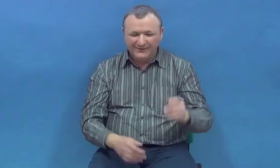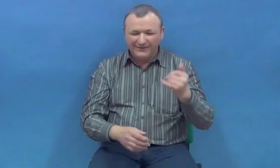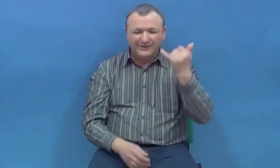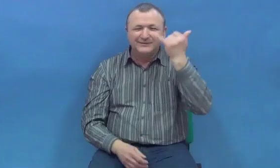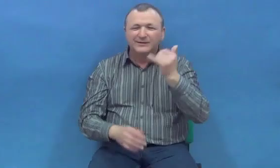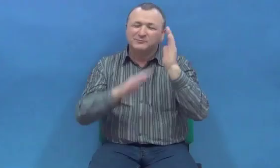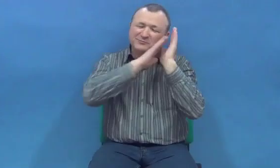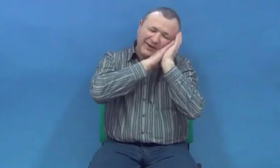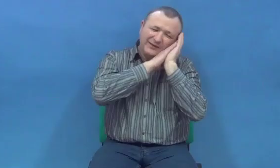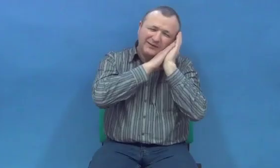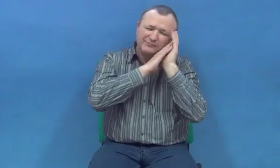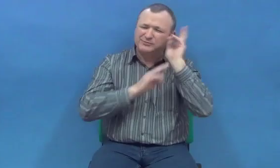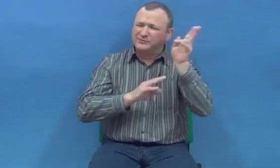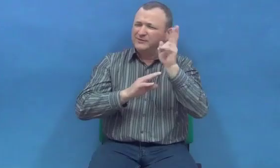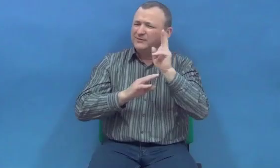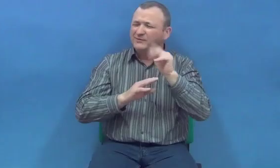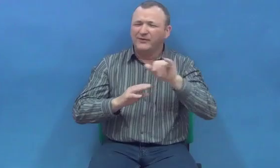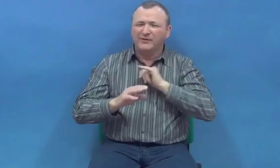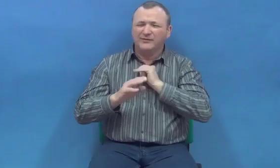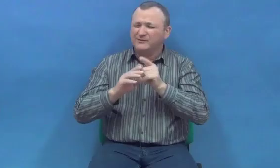Dziecko śpi i słyszy dźwięk, który mu przeszkadza.